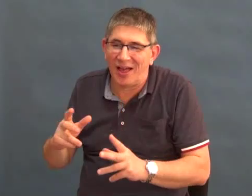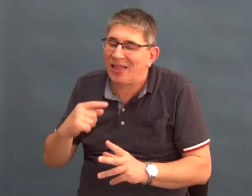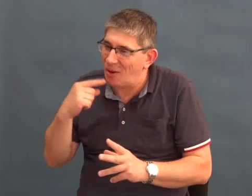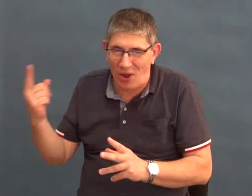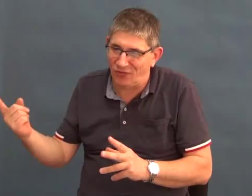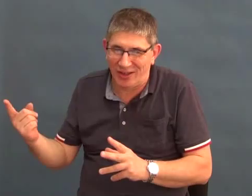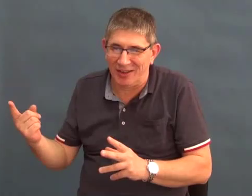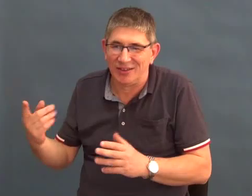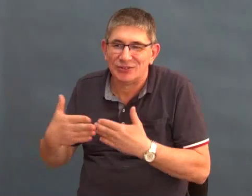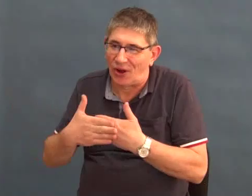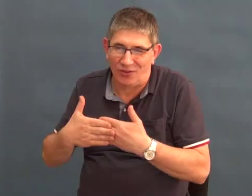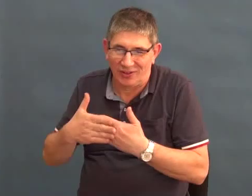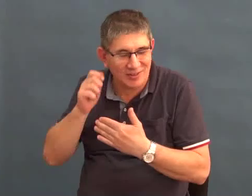Nie powiem żonie.